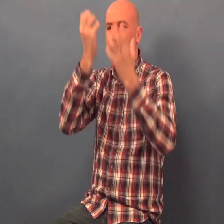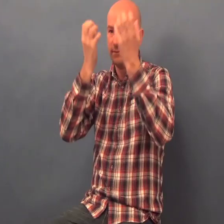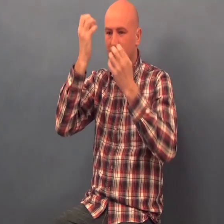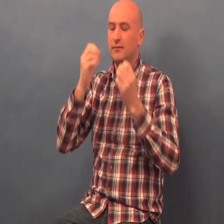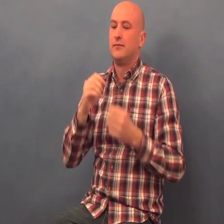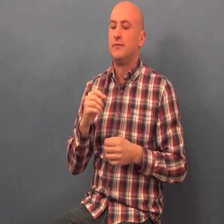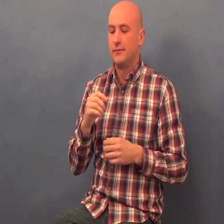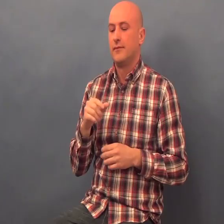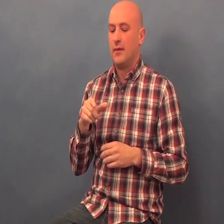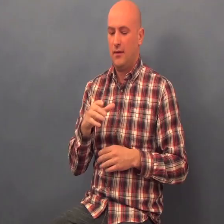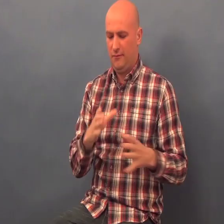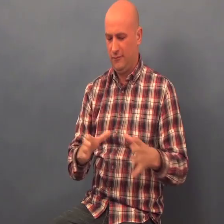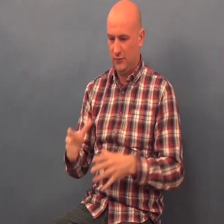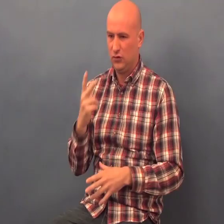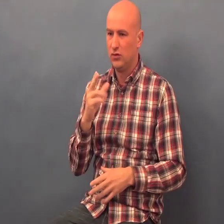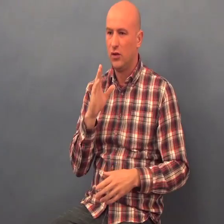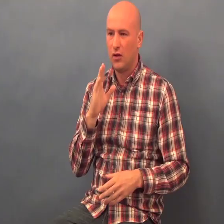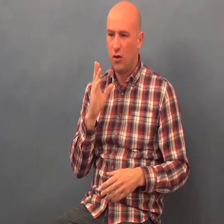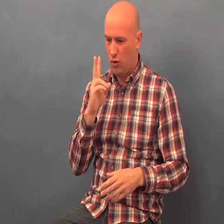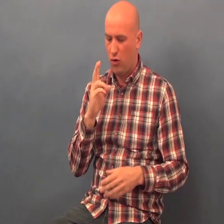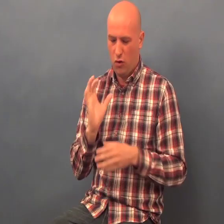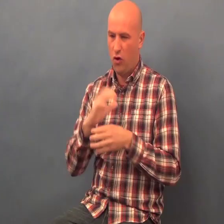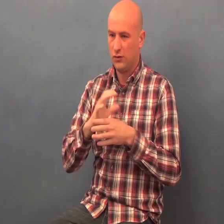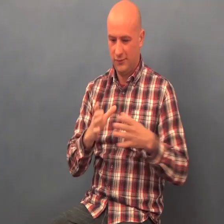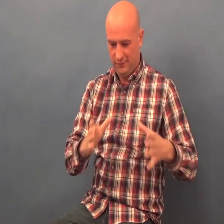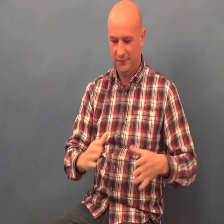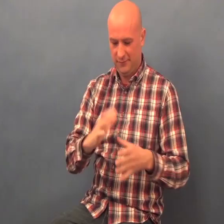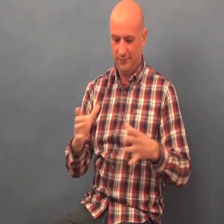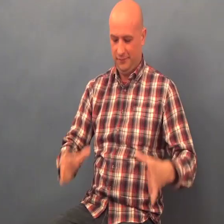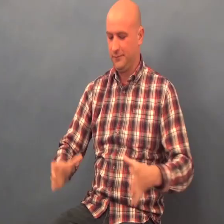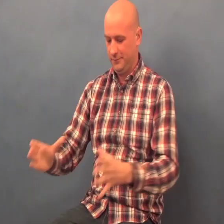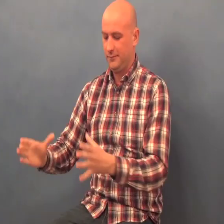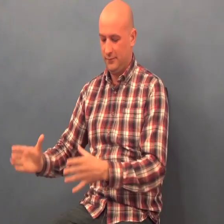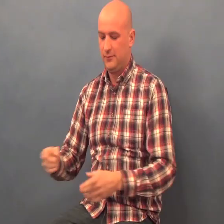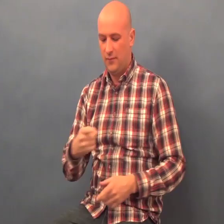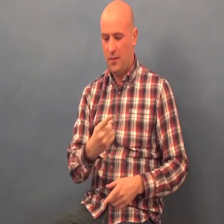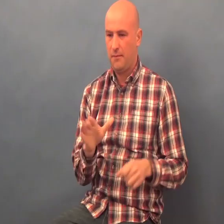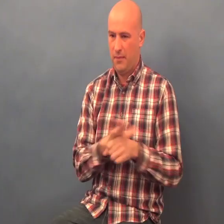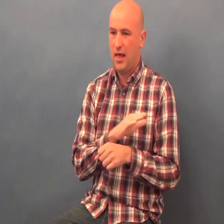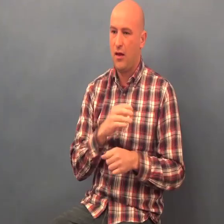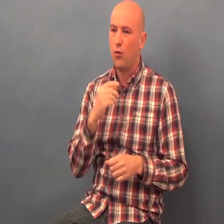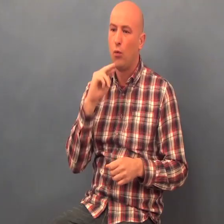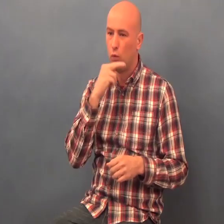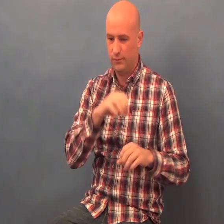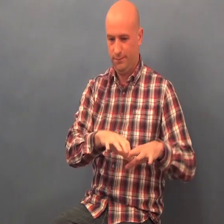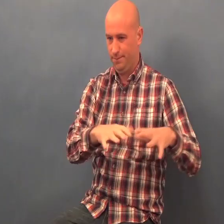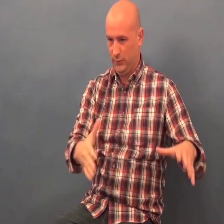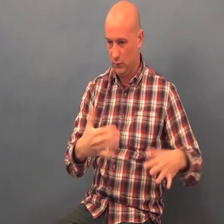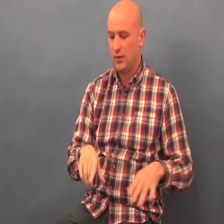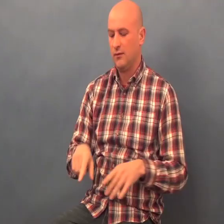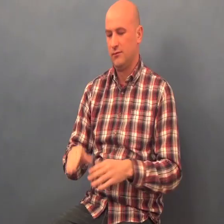Stoją trzy kosze, jeden pełen gruszek, jeden tylko częściowo wypełniony.